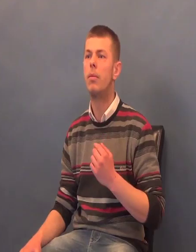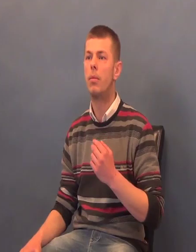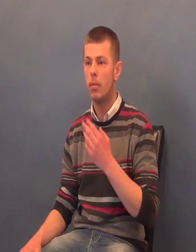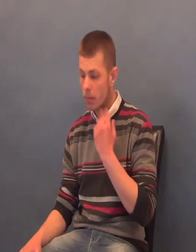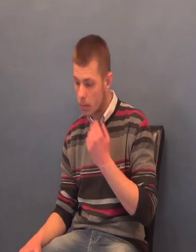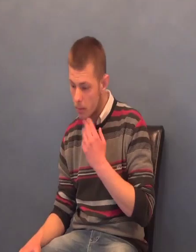Nie ma, nie ma.